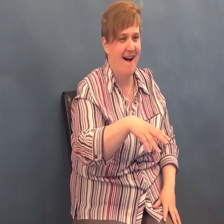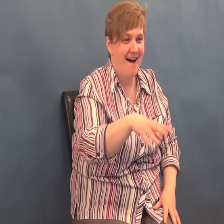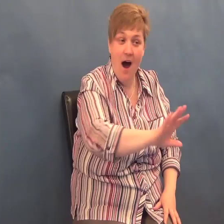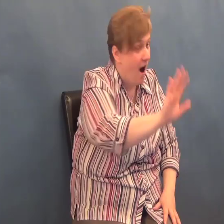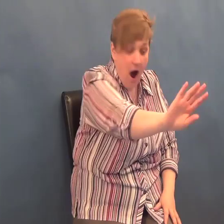Nie.